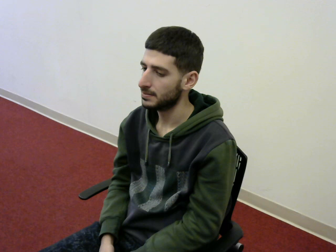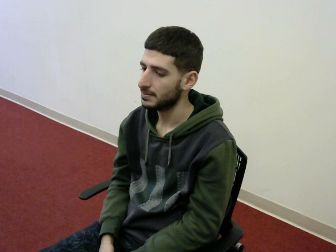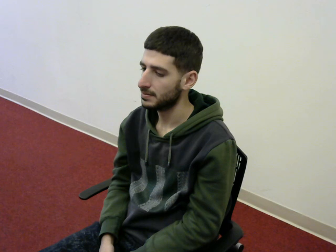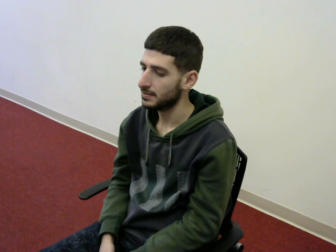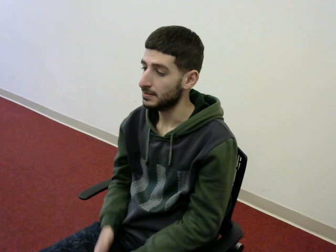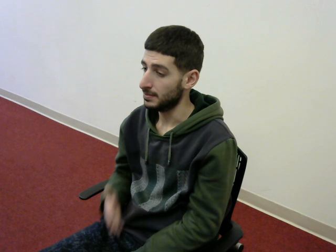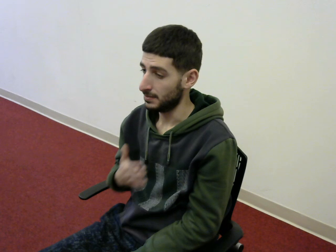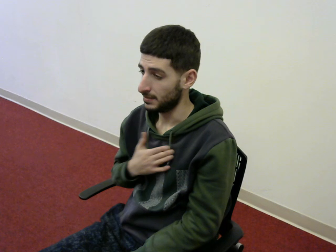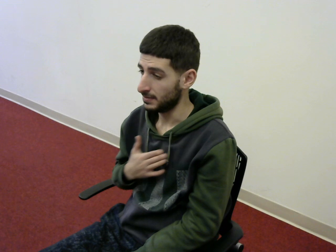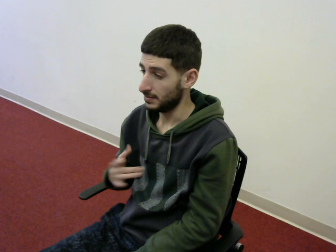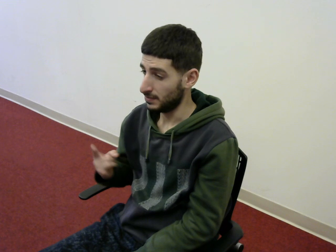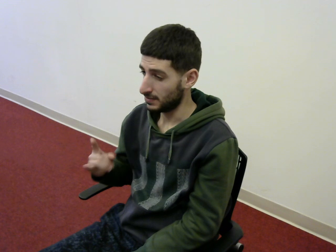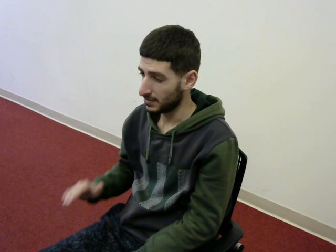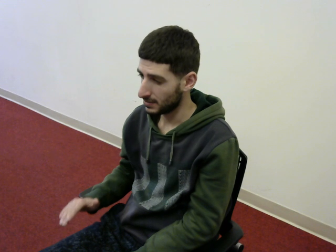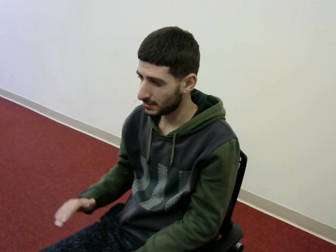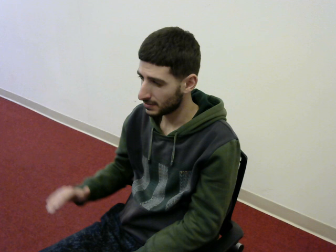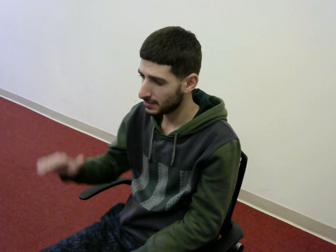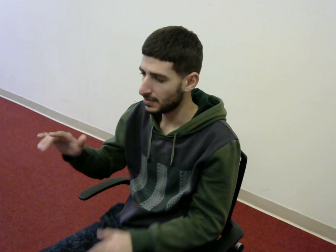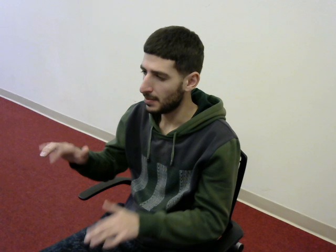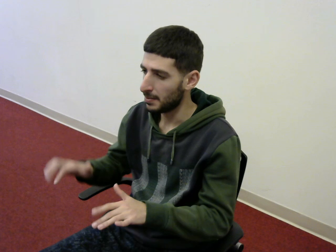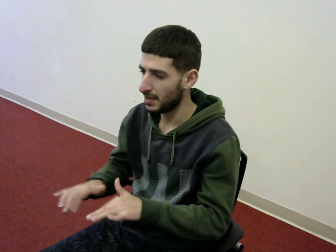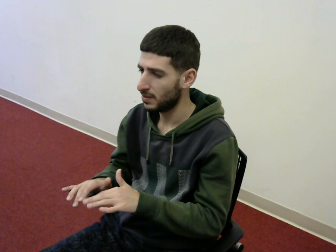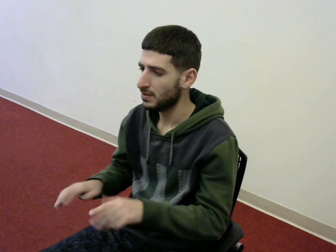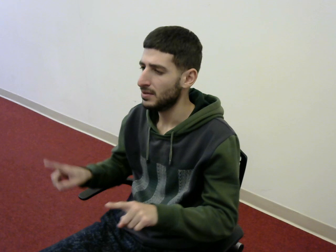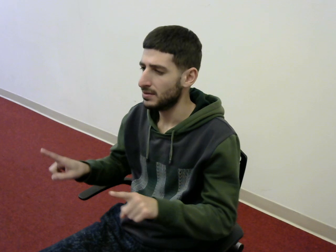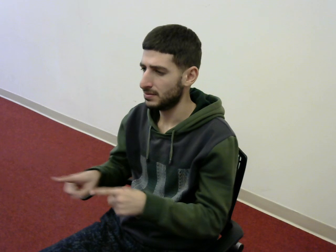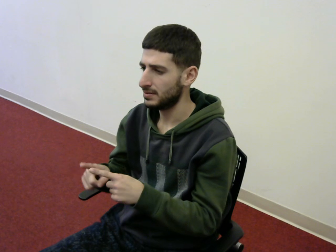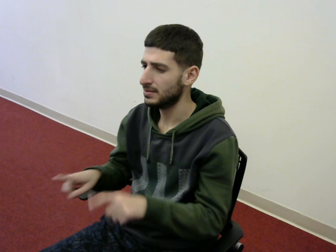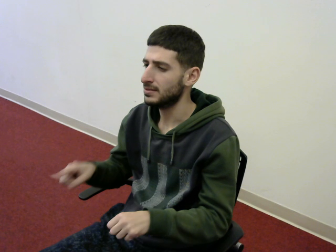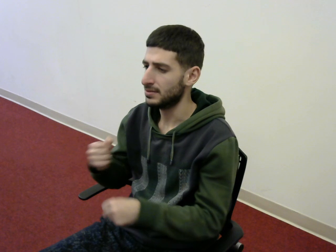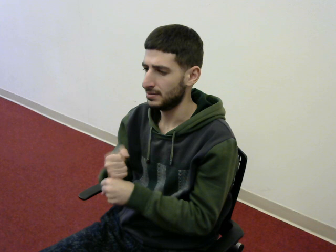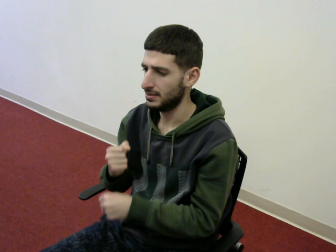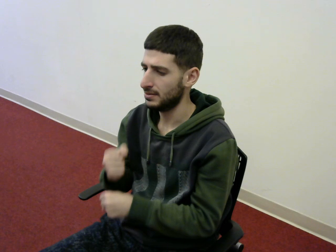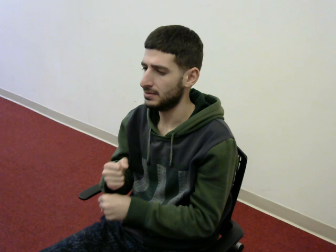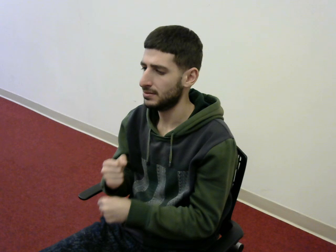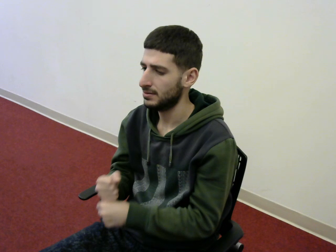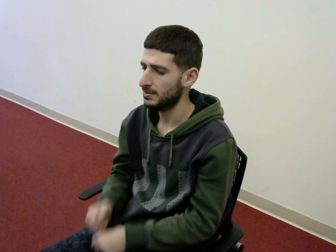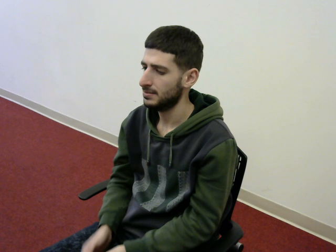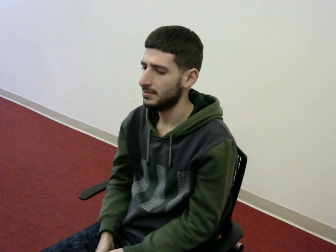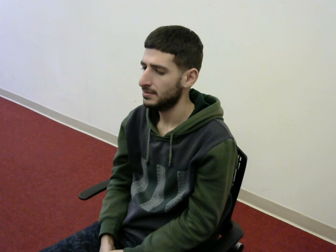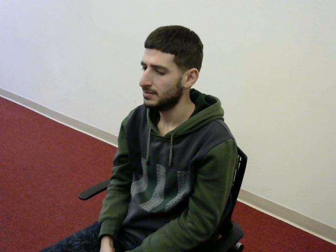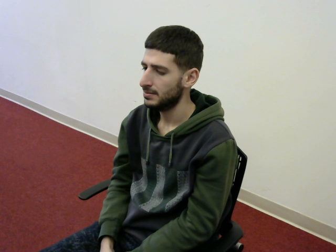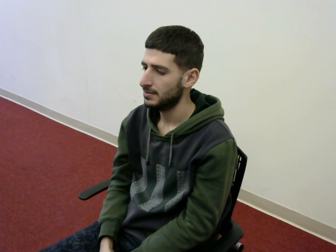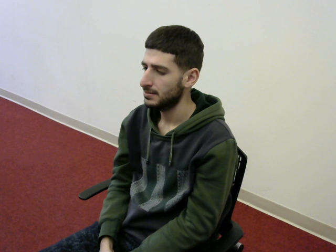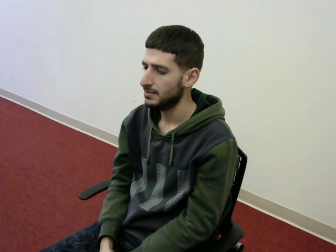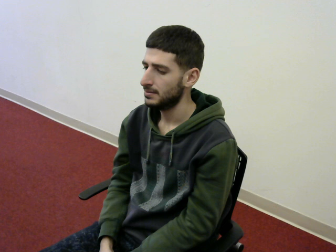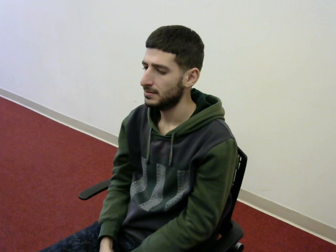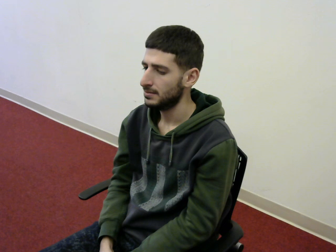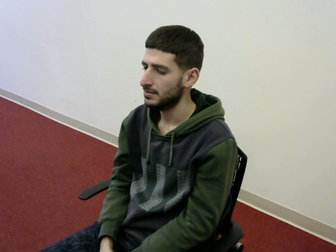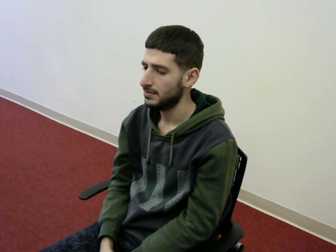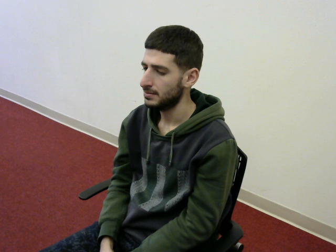Mən uşaq vaxtından pianoda ifa edirəm